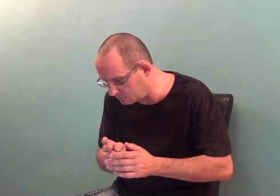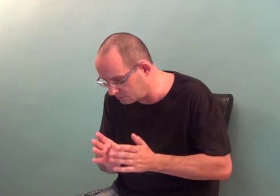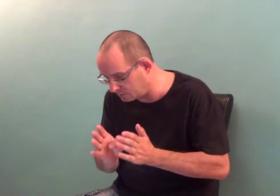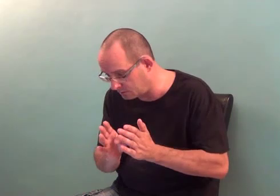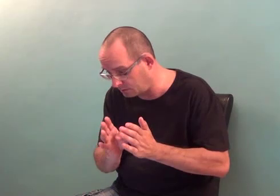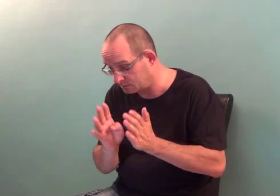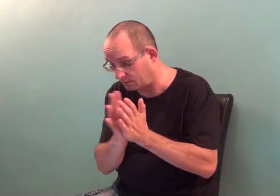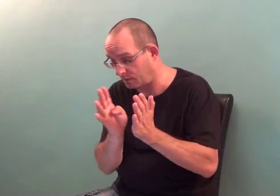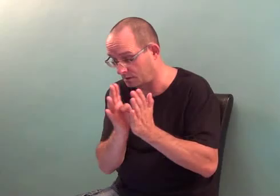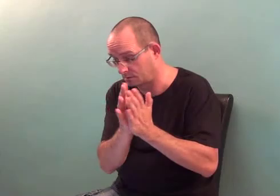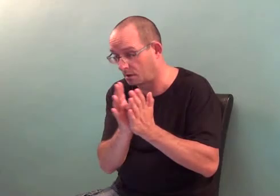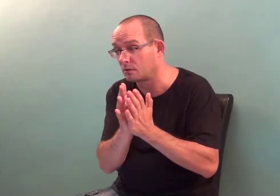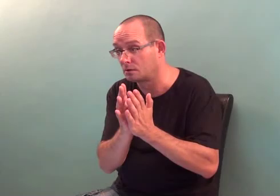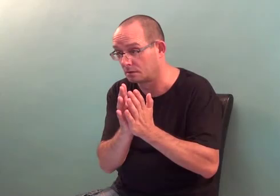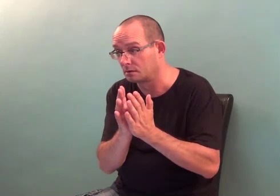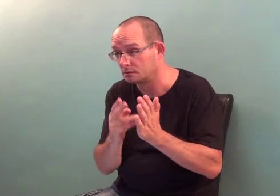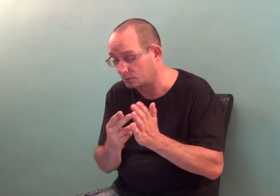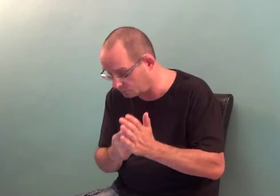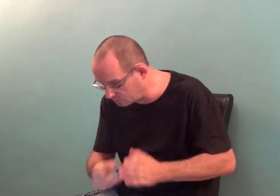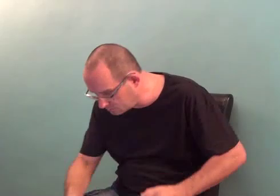Dziewiętnastego lutego?